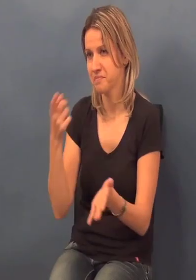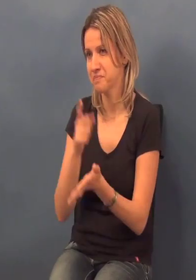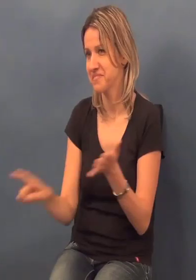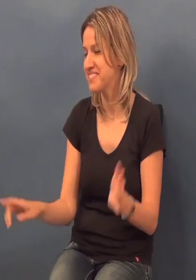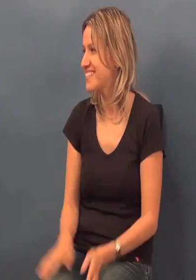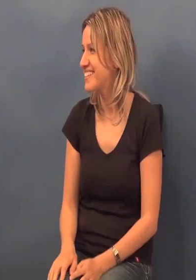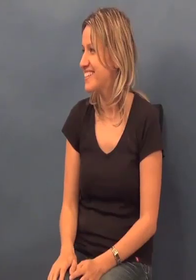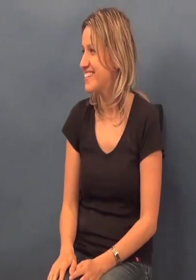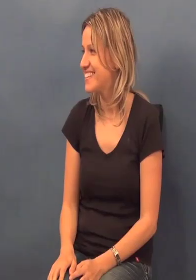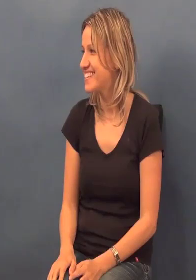Nie udało się.